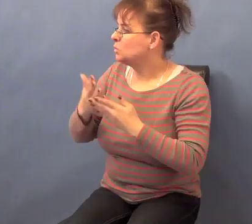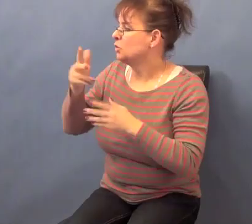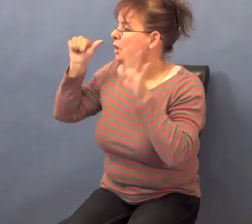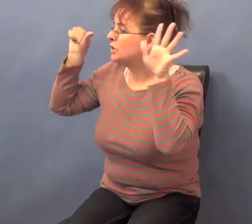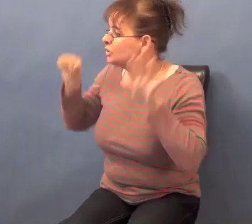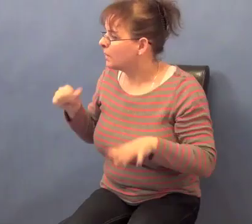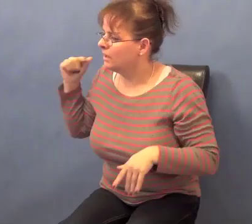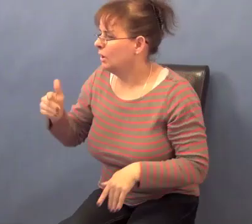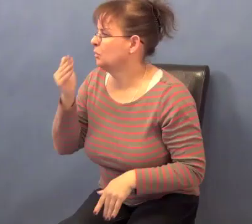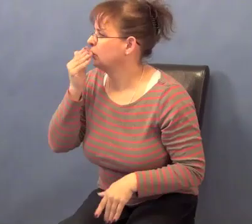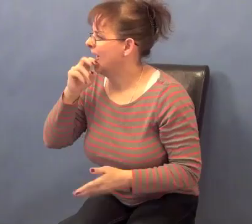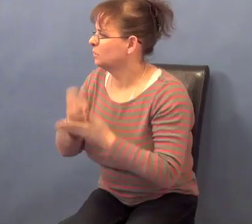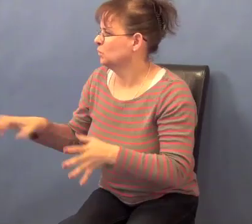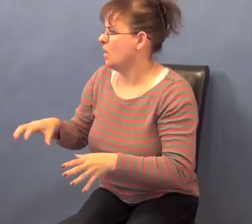I po sześciu miesiącach, jak tam przyszłam, to po drzewach ani śladu.